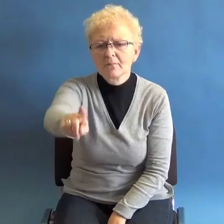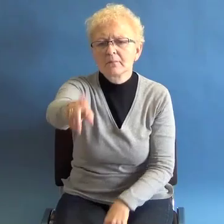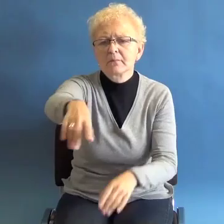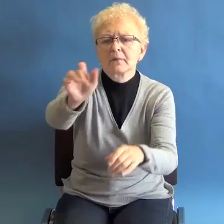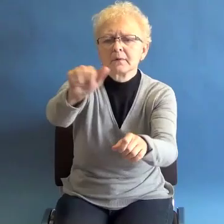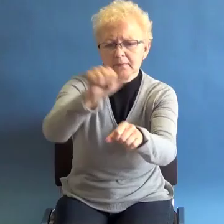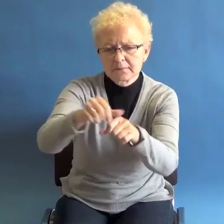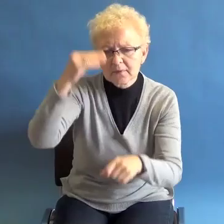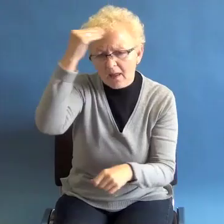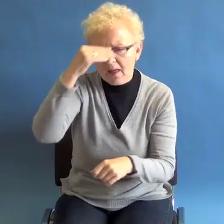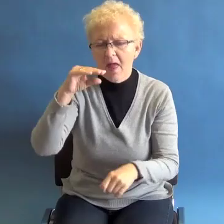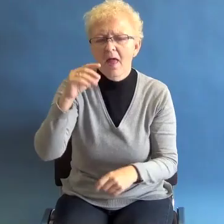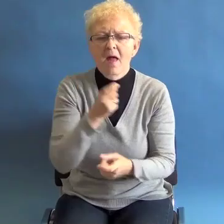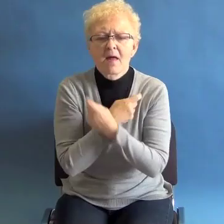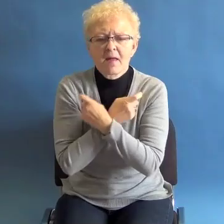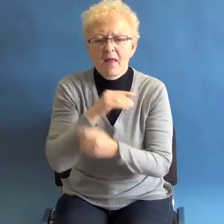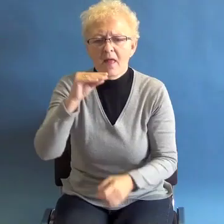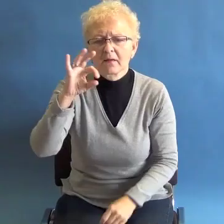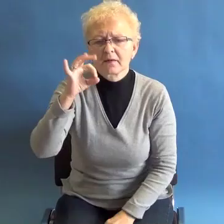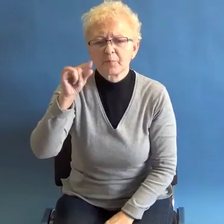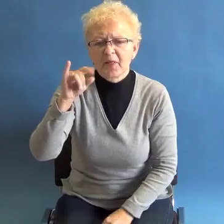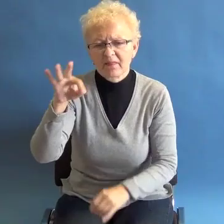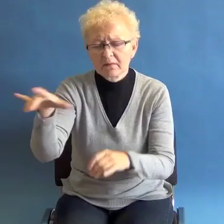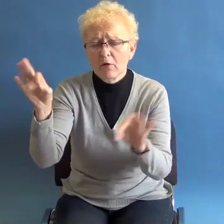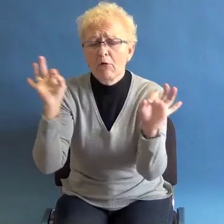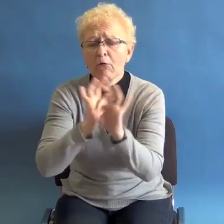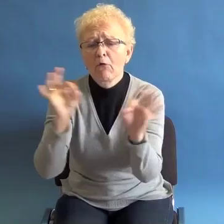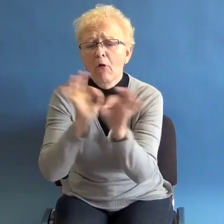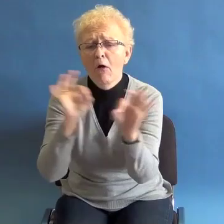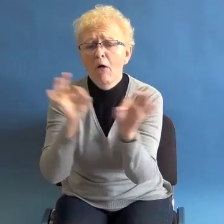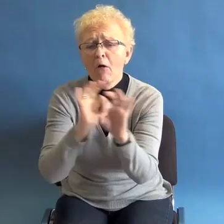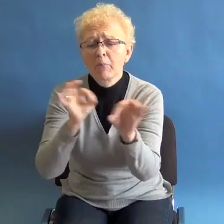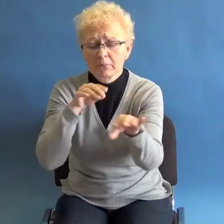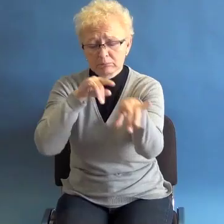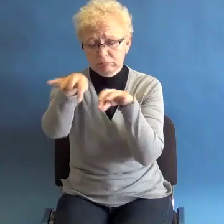W Egipcie jest okropnie.